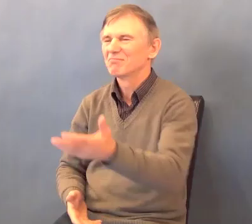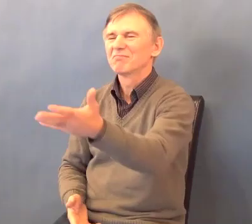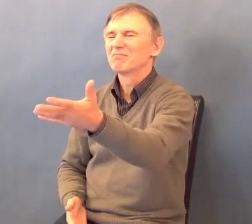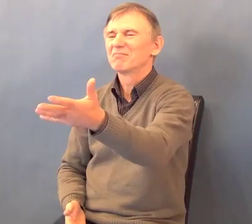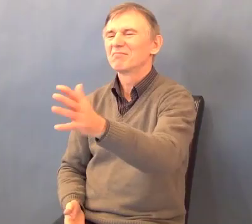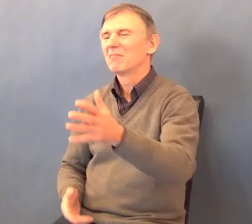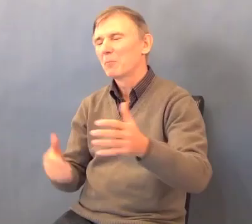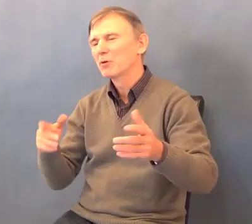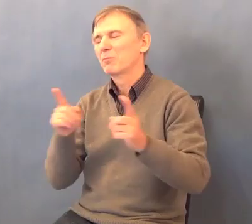No, a Ty?